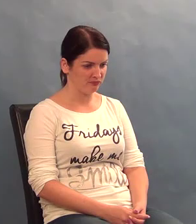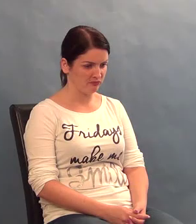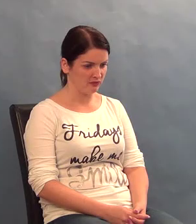Ja...